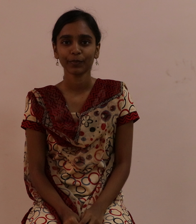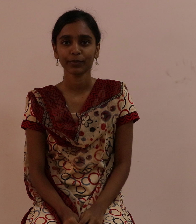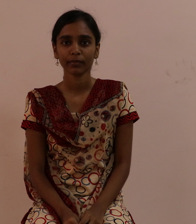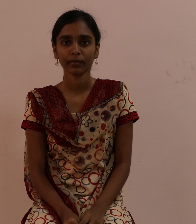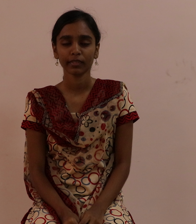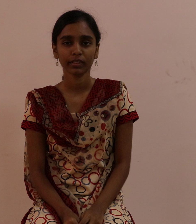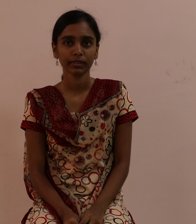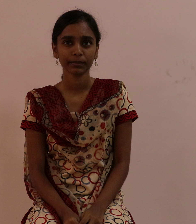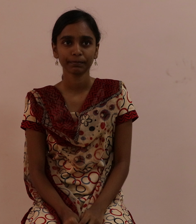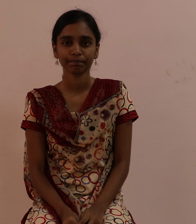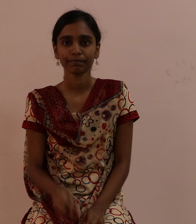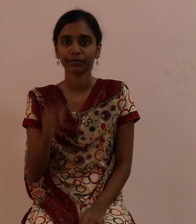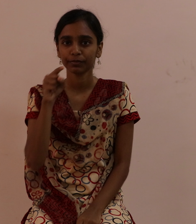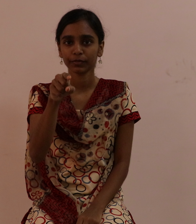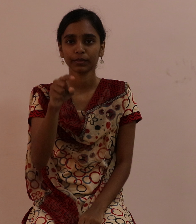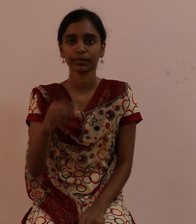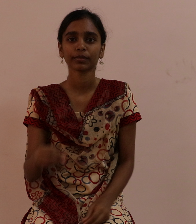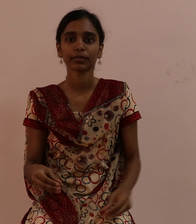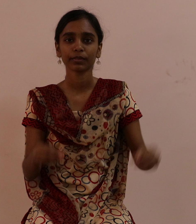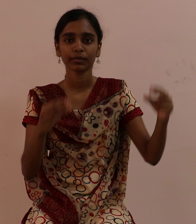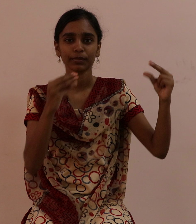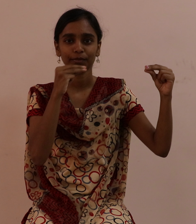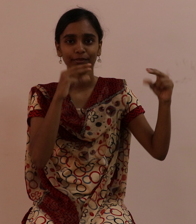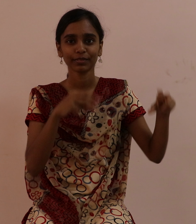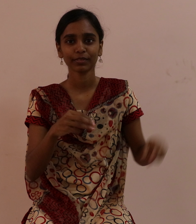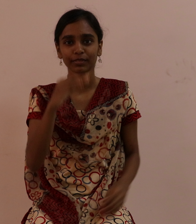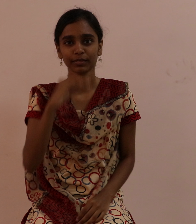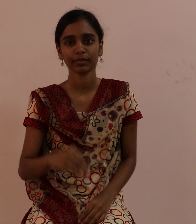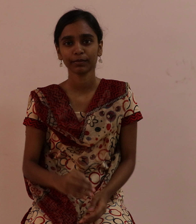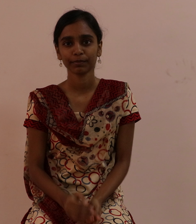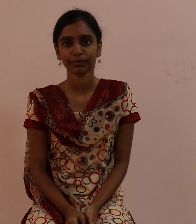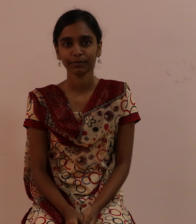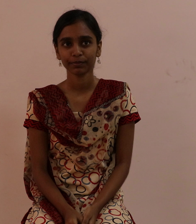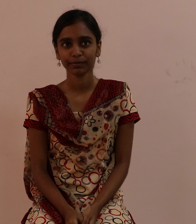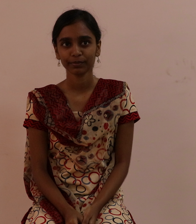could you please talk slower